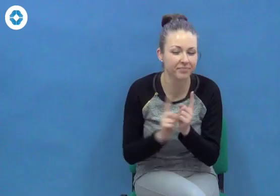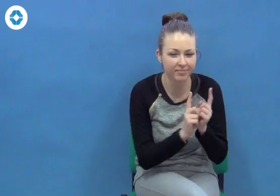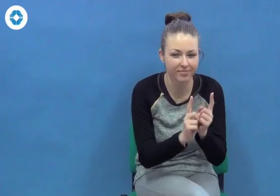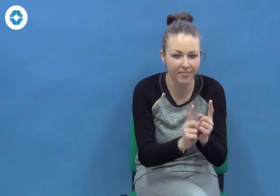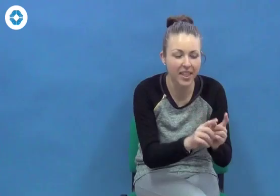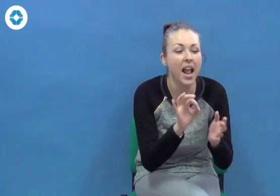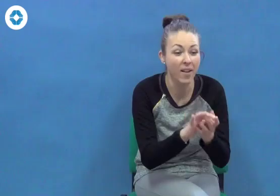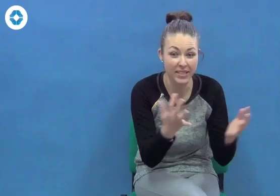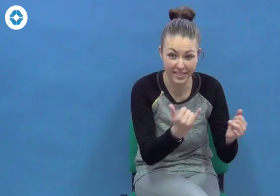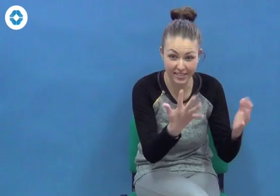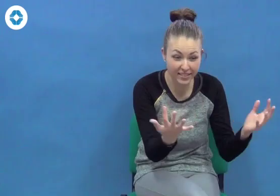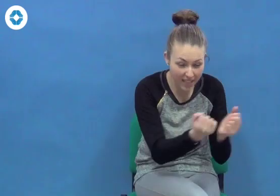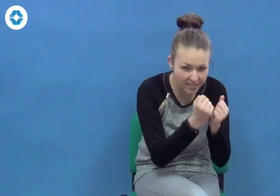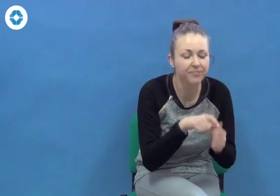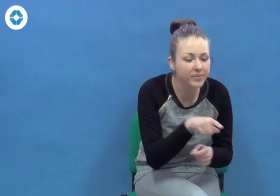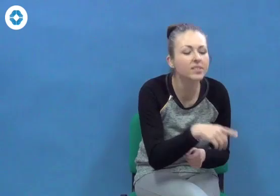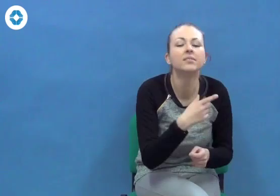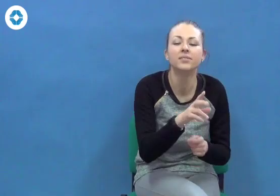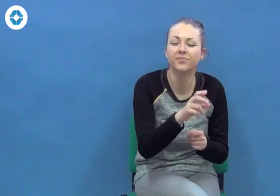Znalazł dziecko, które rzucało